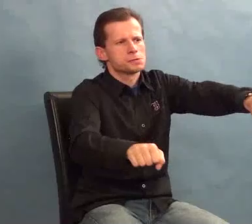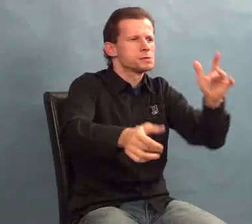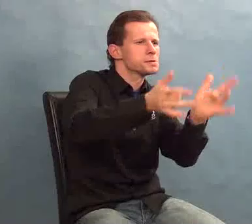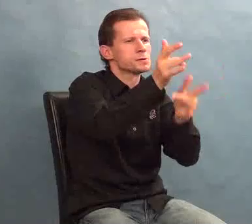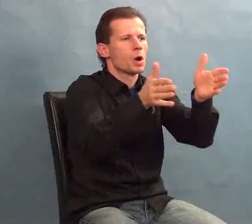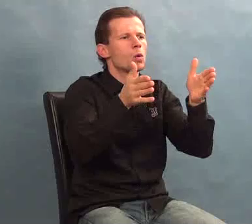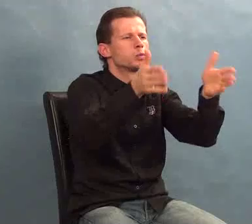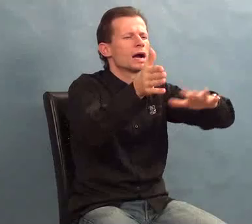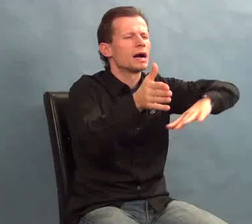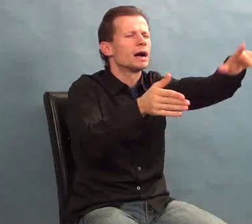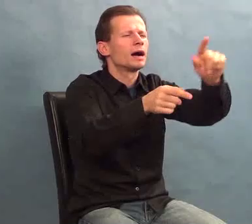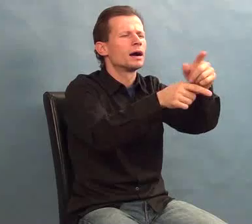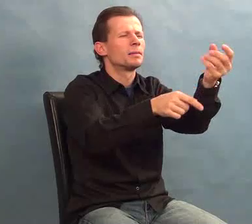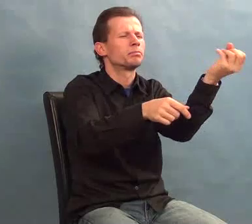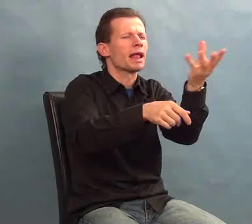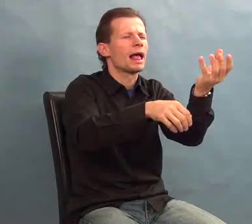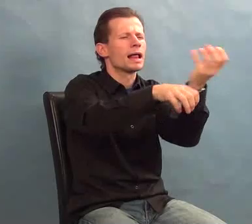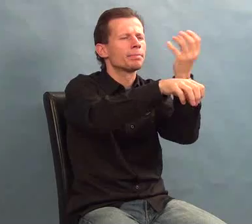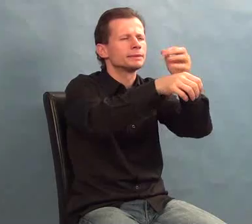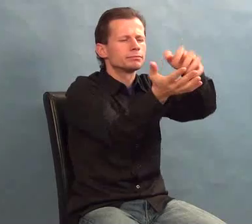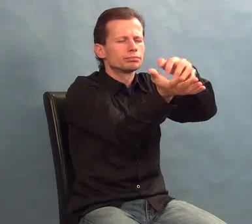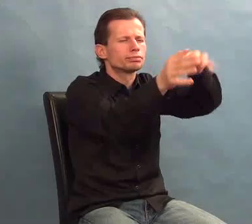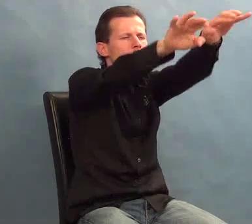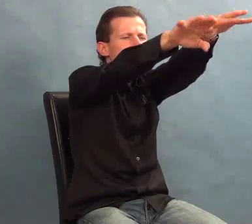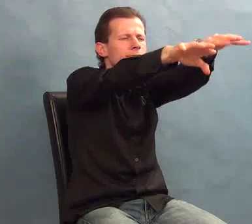Droga jest pełna piasku i drobnych kamieni.